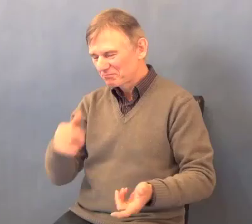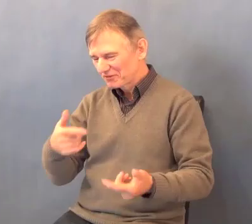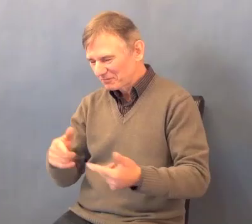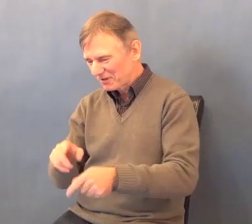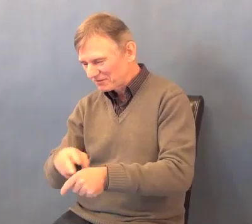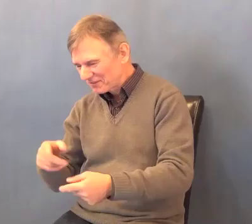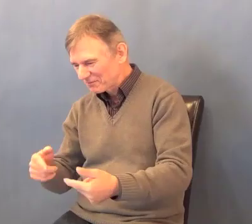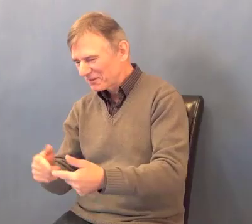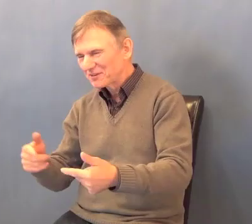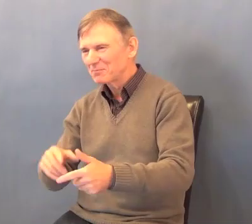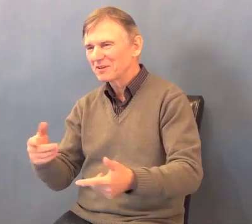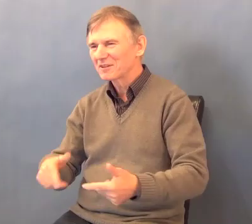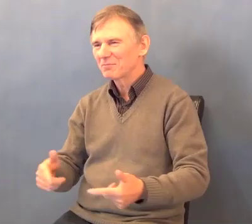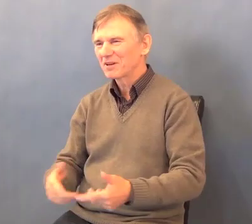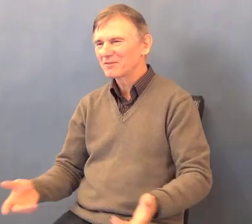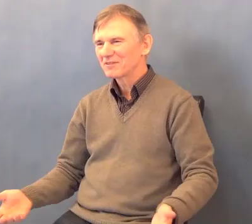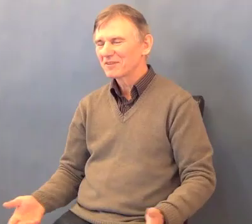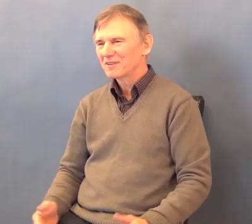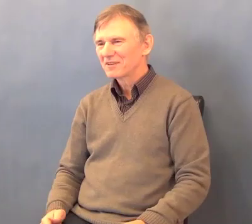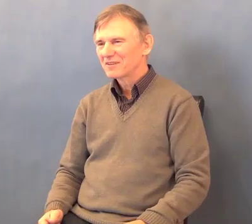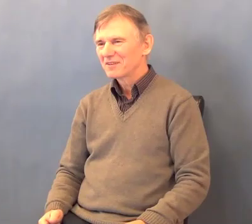Tu nic nie pasuje, godzina nie pasuje.